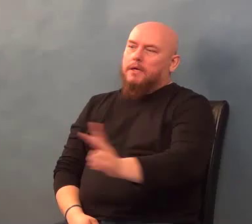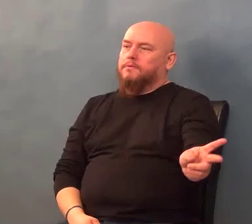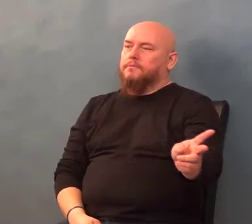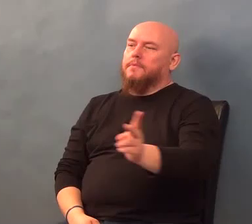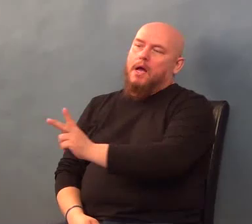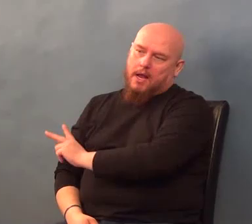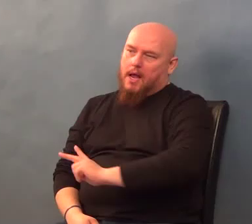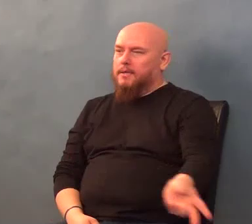Każdy.